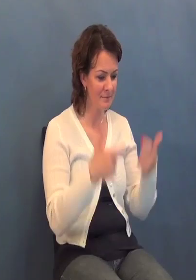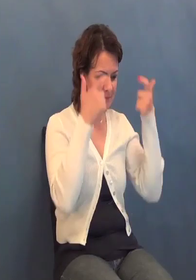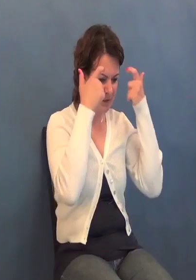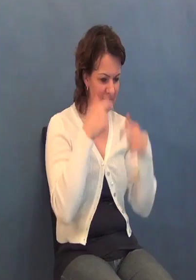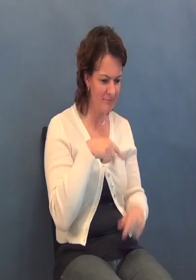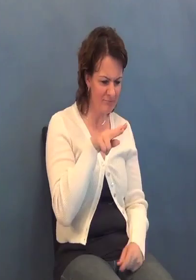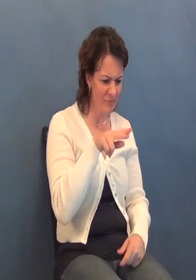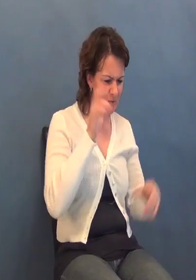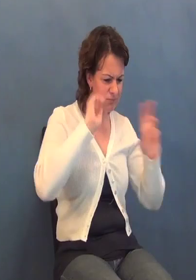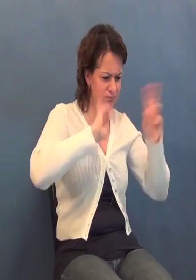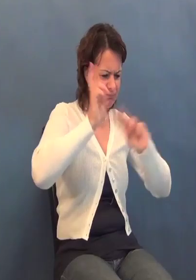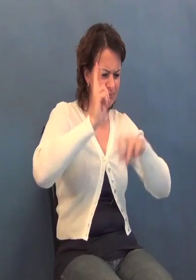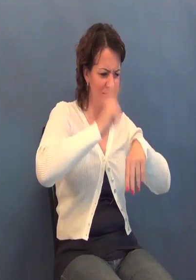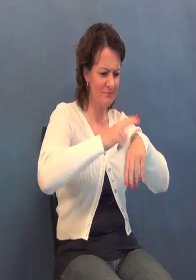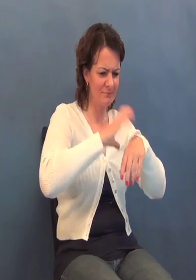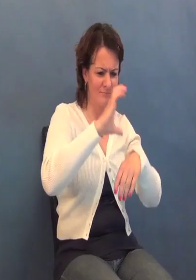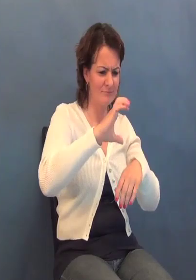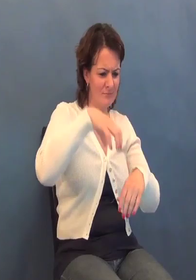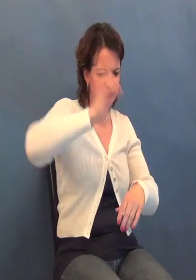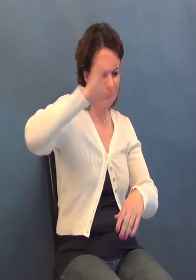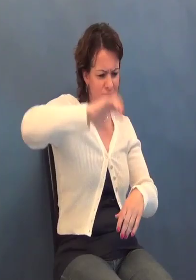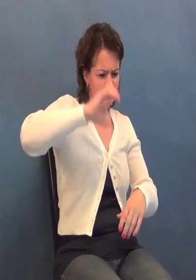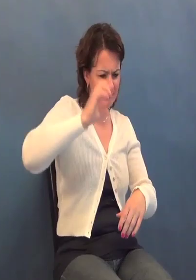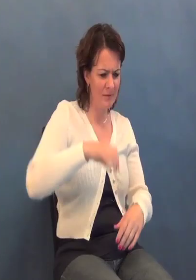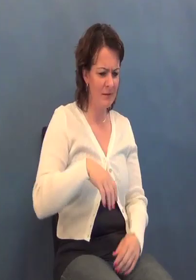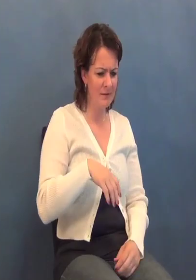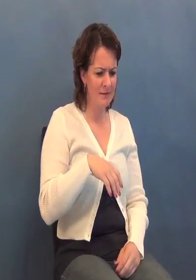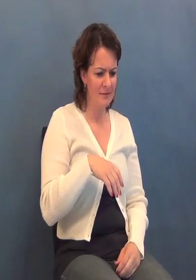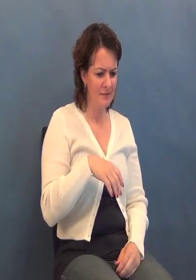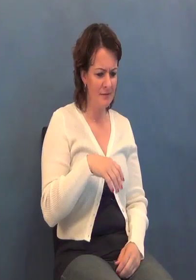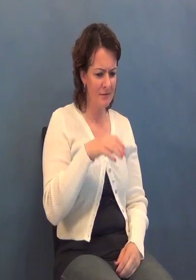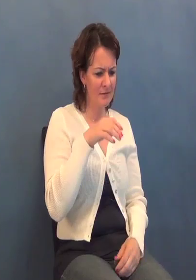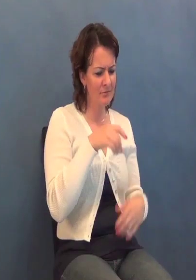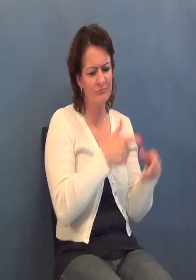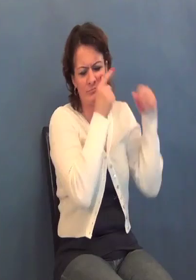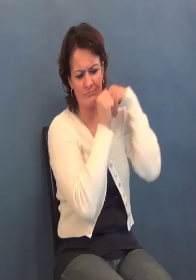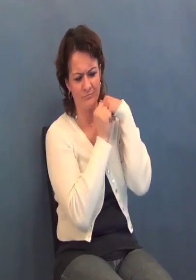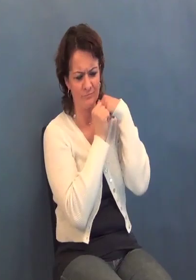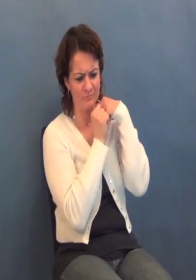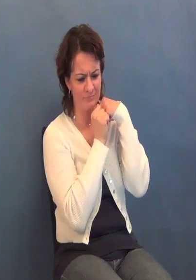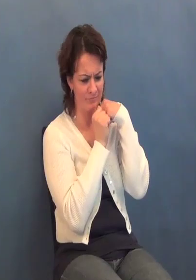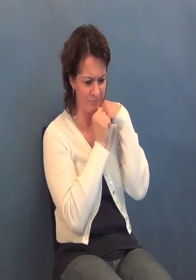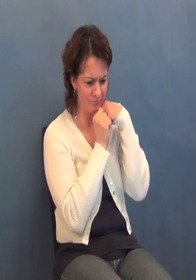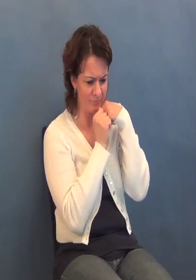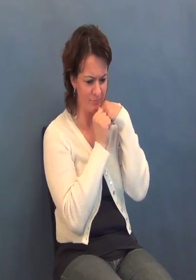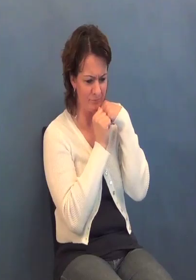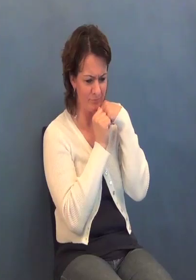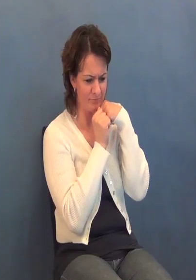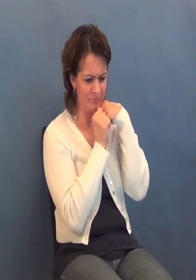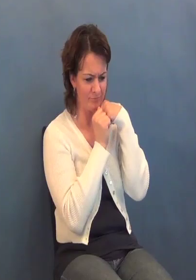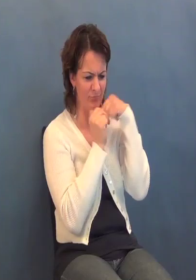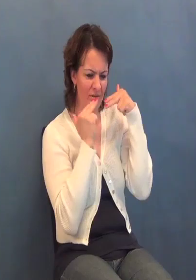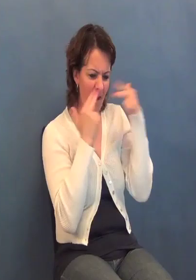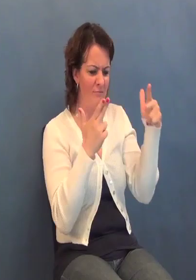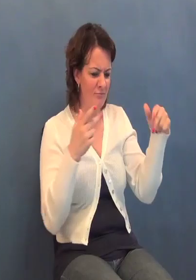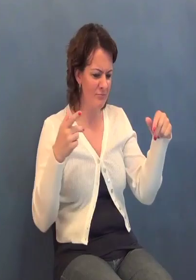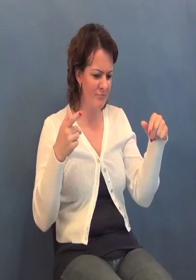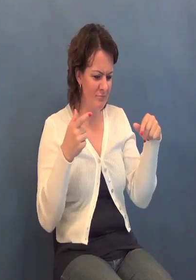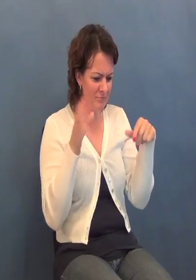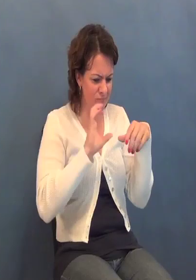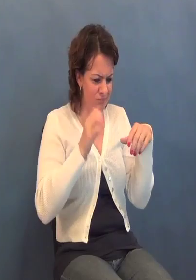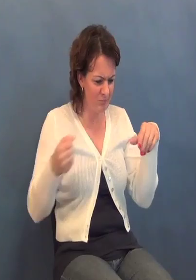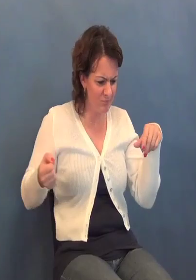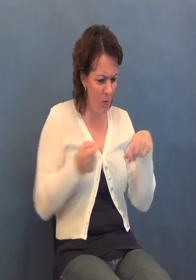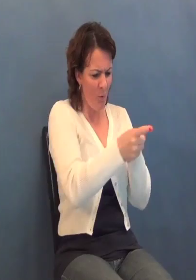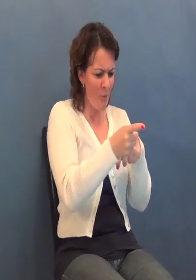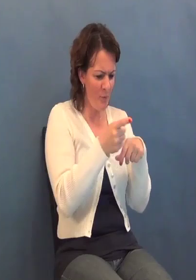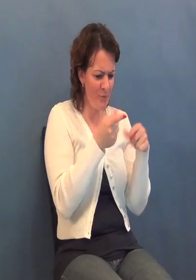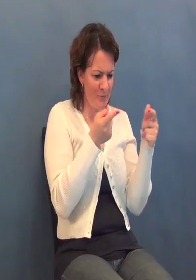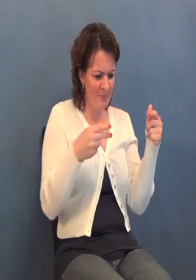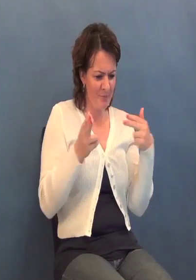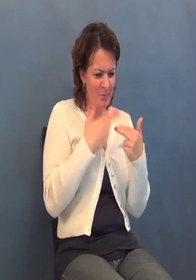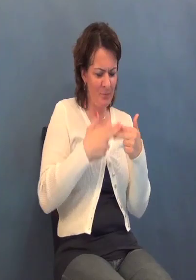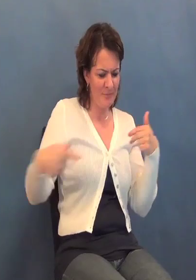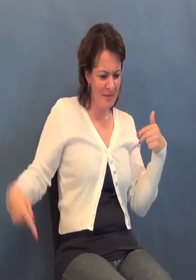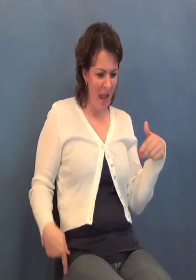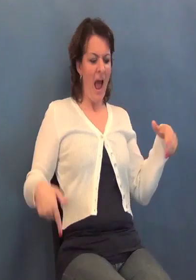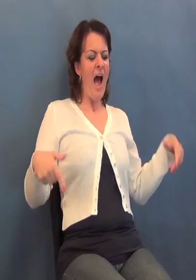Myszka Miki widzi, że budzik dzwoni, poskakując. Myszka śpi, przykrywa się kołdrą. Budzik strzela w tyłek Myszki Miki, a on podskakuje z bólu.